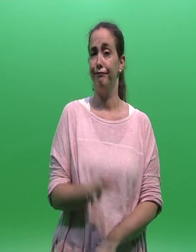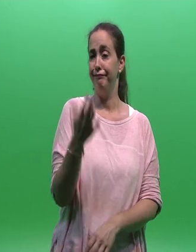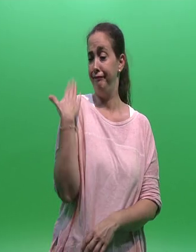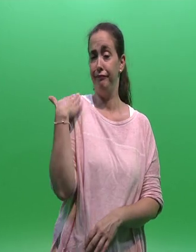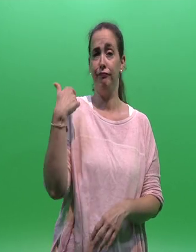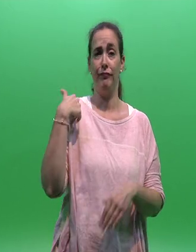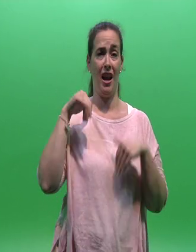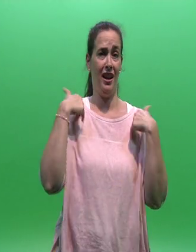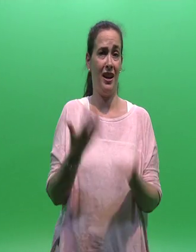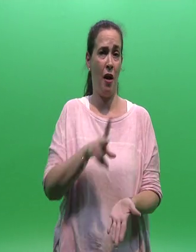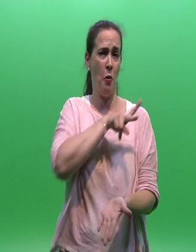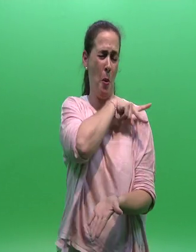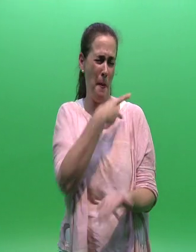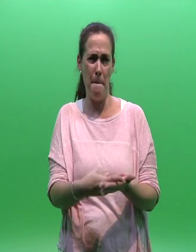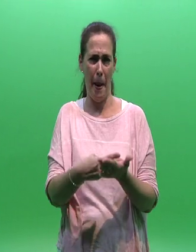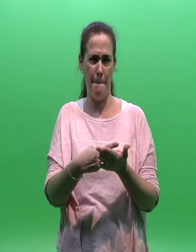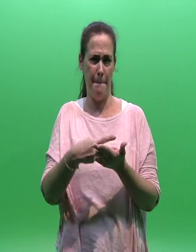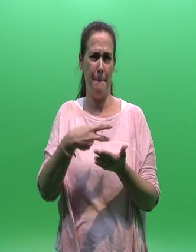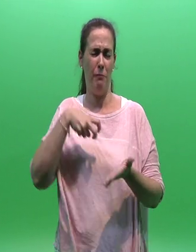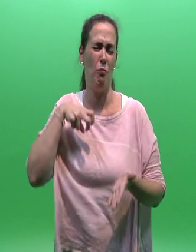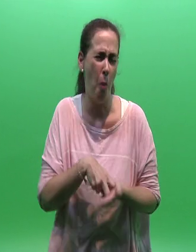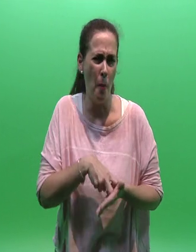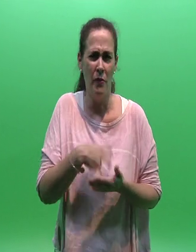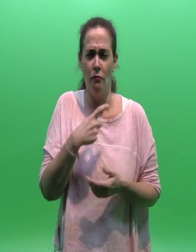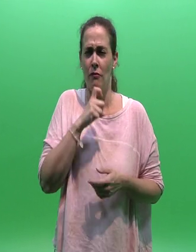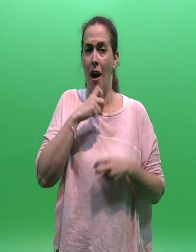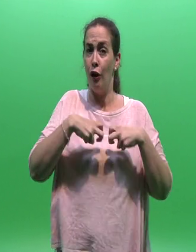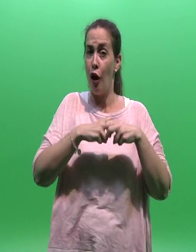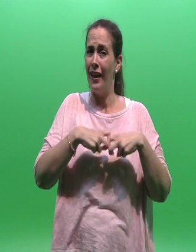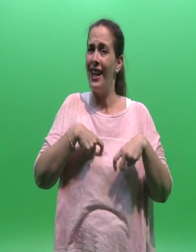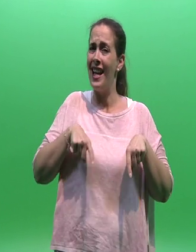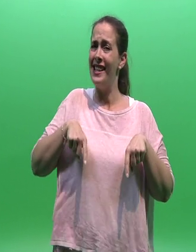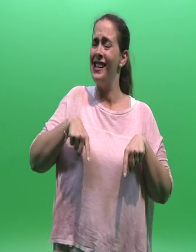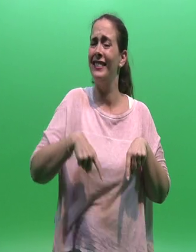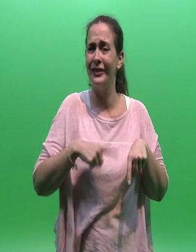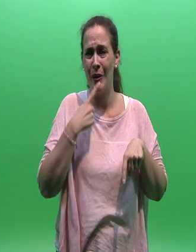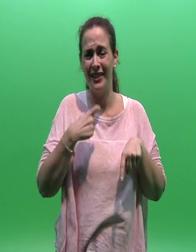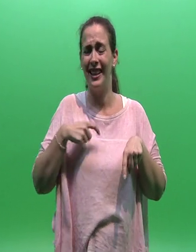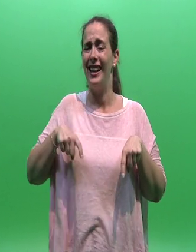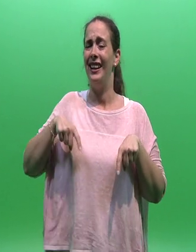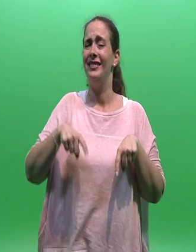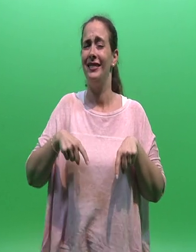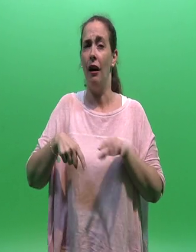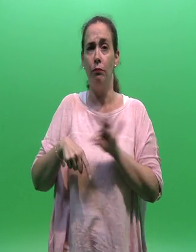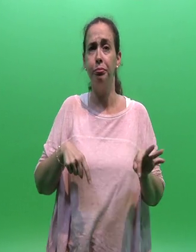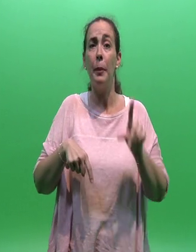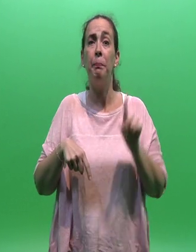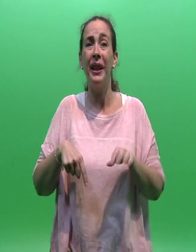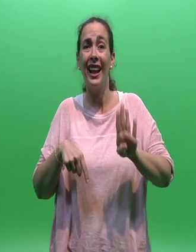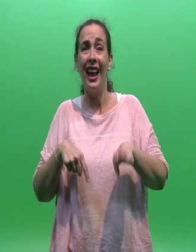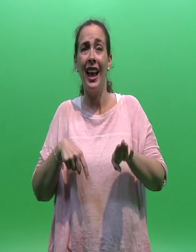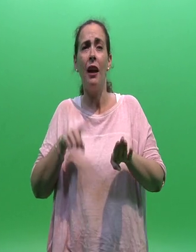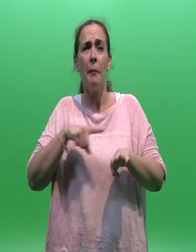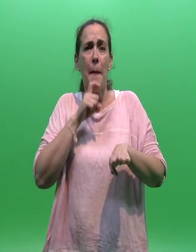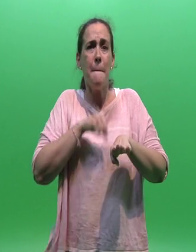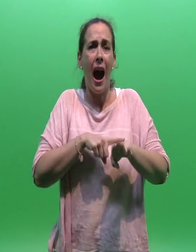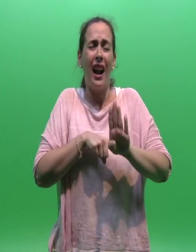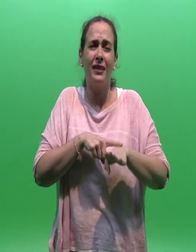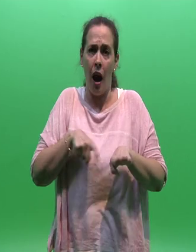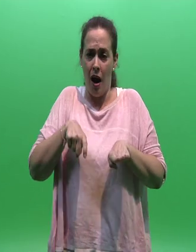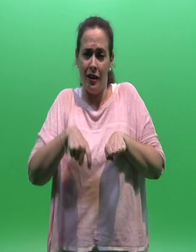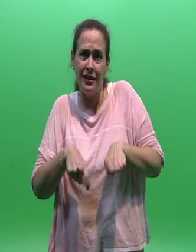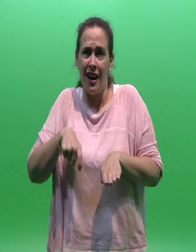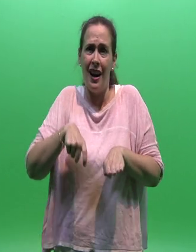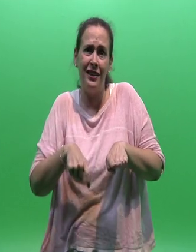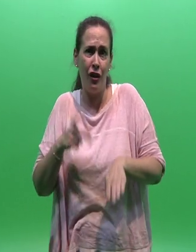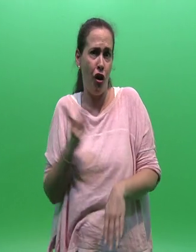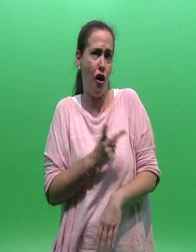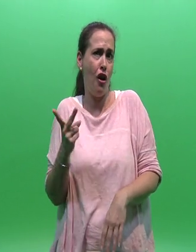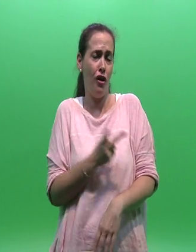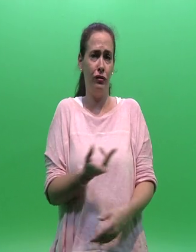Fa poc vaig caure i em vaig donar un cop amb els genolls a terra, em vaig fer mal i em costa moure el genoll dret, també em fa mal el peu esquerre, per tant, vaig coixa de totes dues cames.